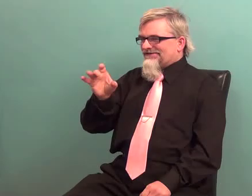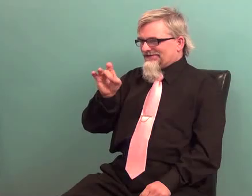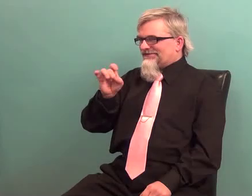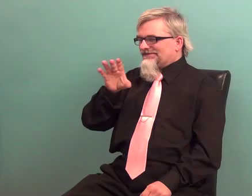Kaczka.